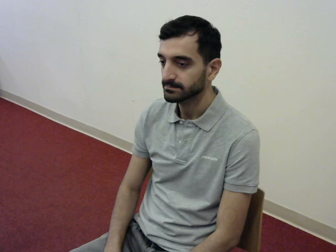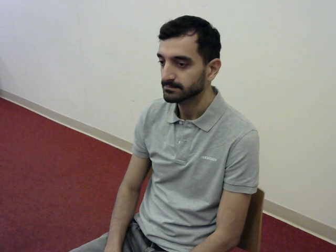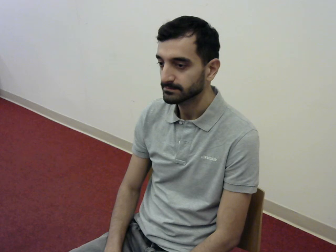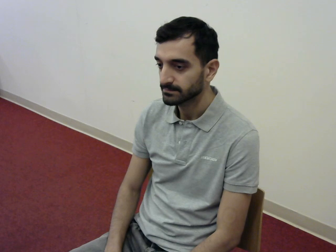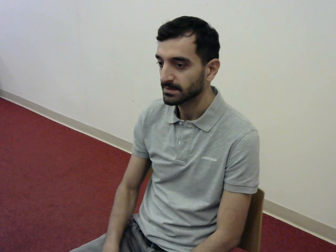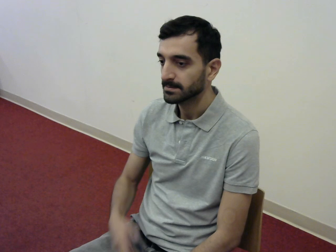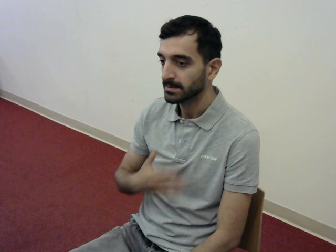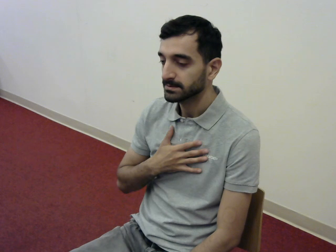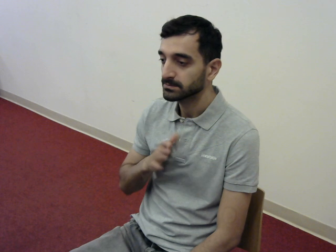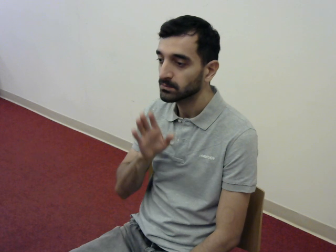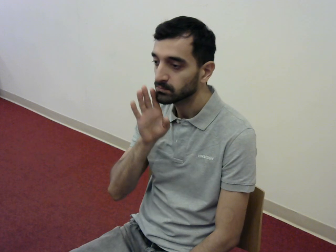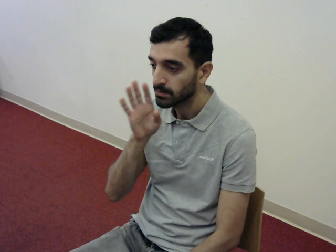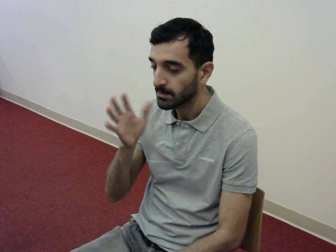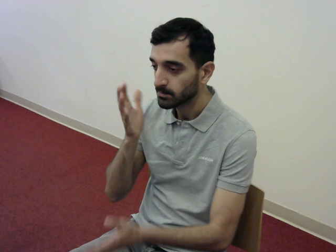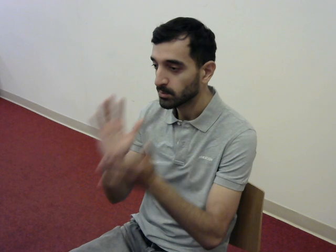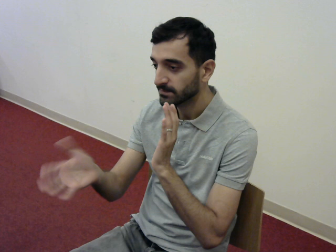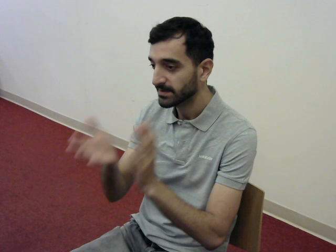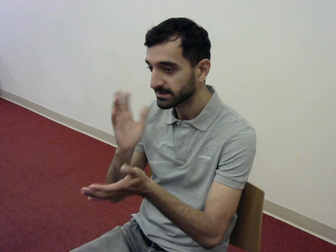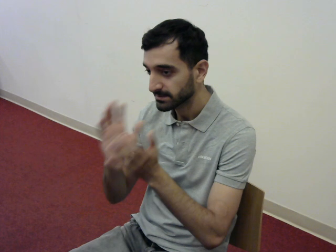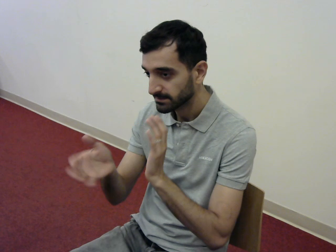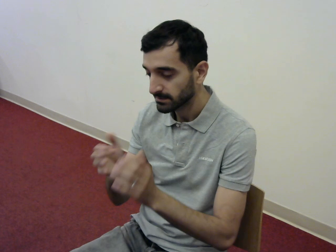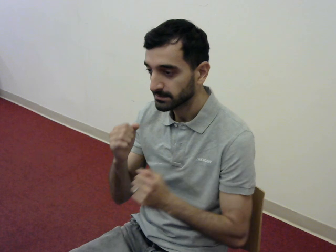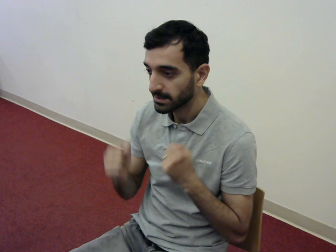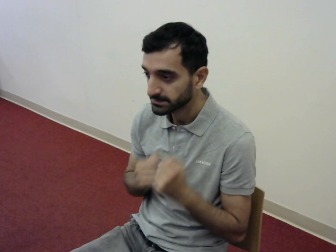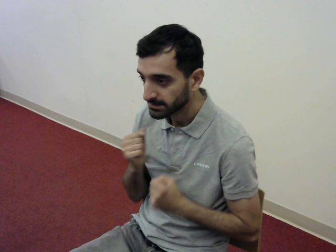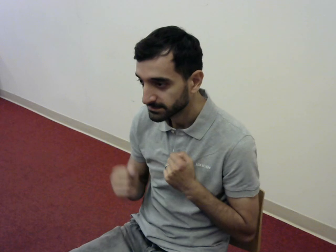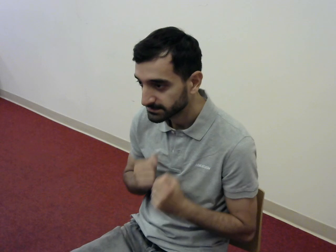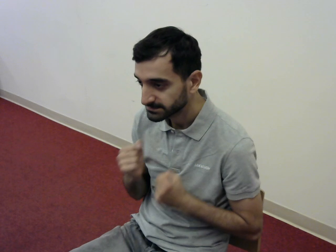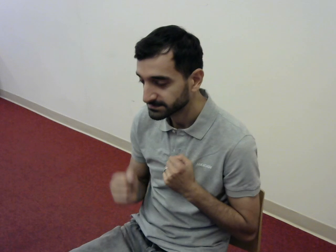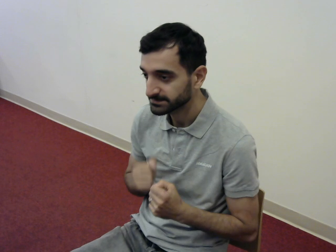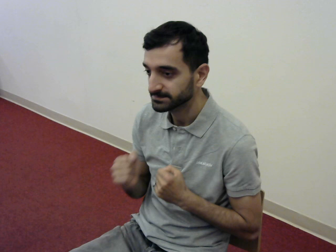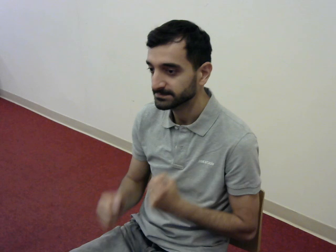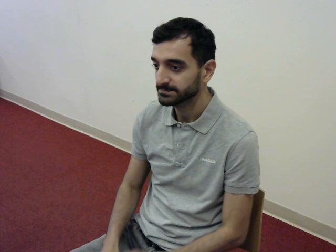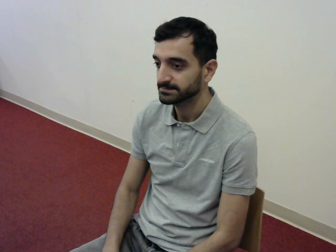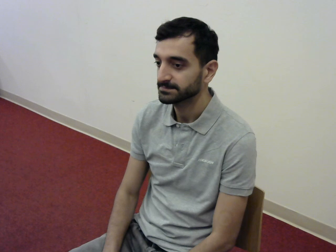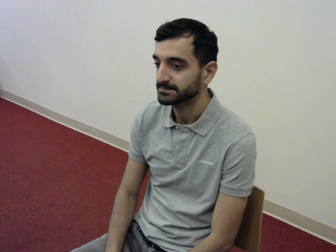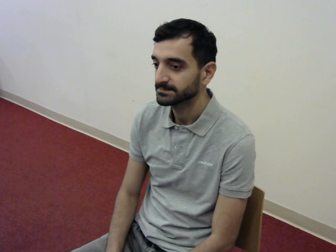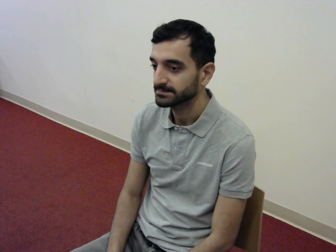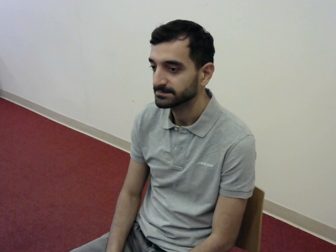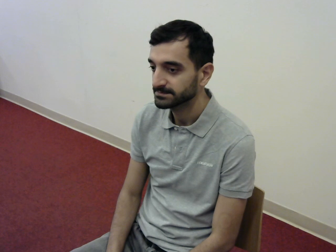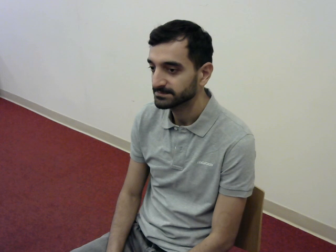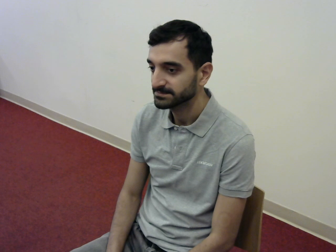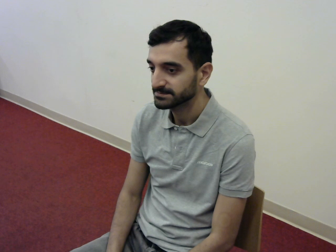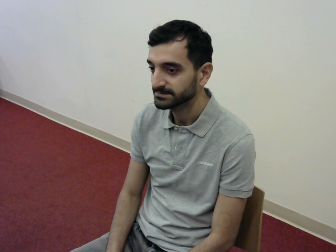Mən səhərlər bulvarda qaçıram